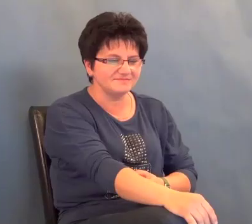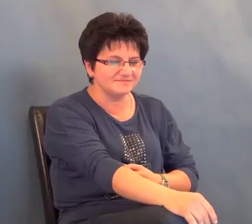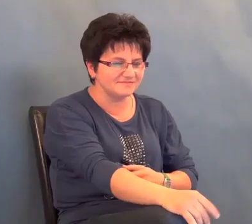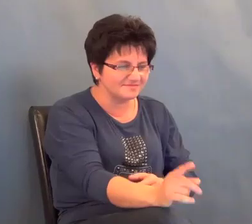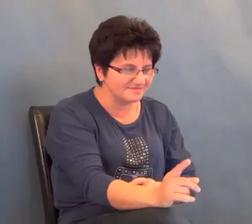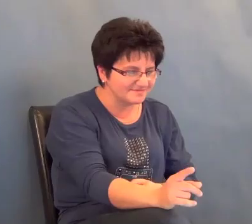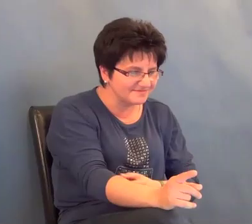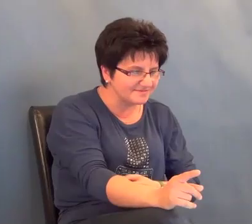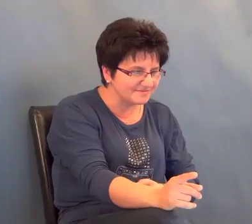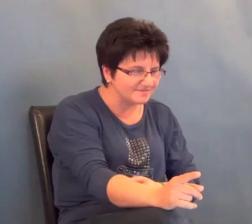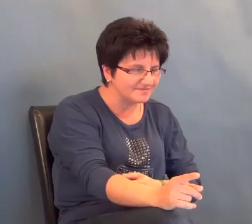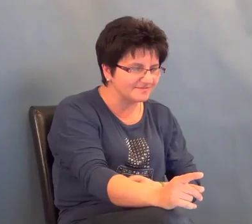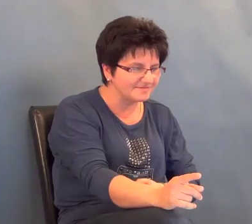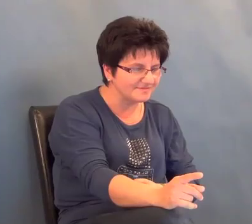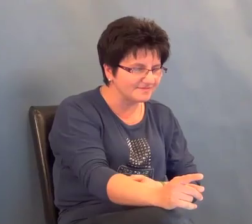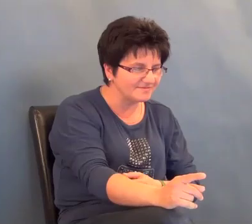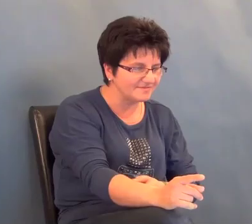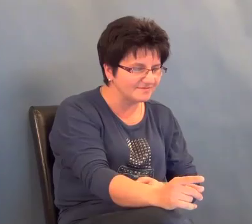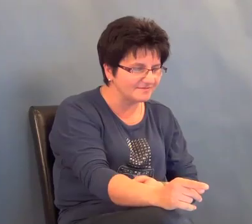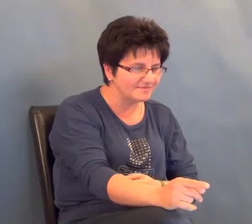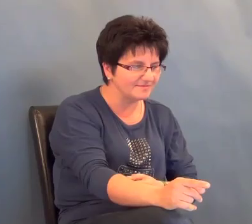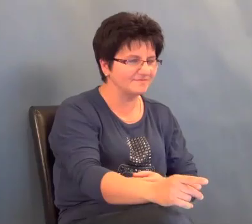Poczekaj.